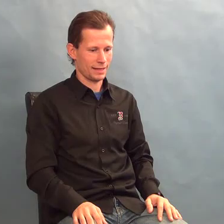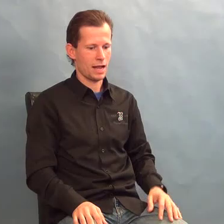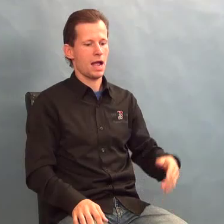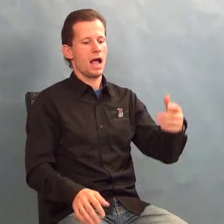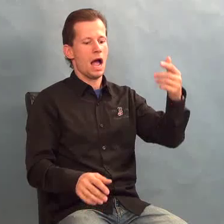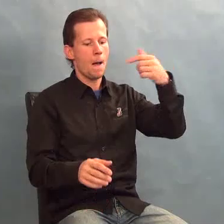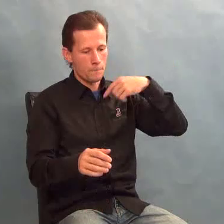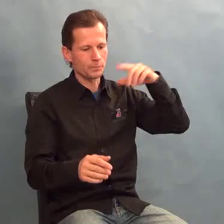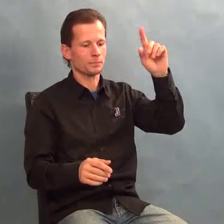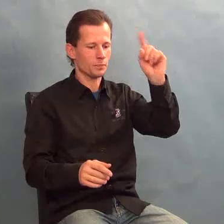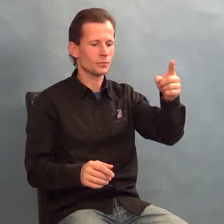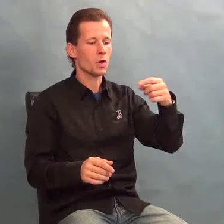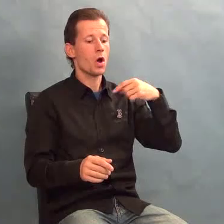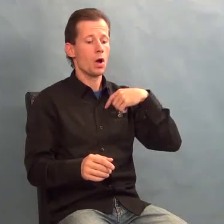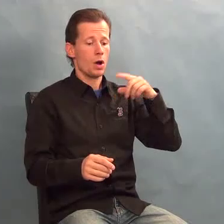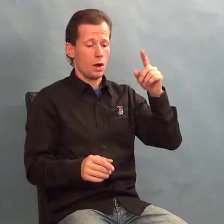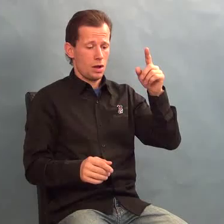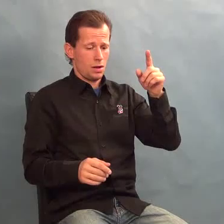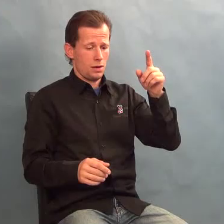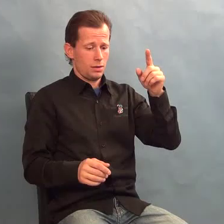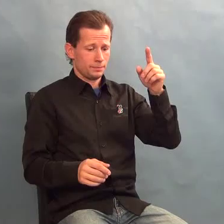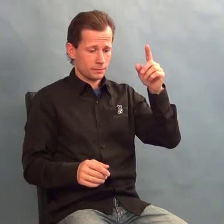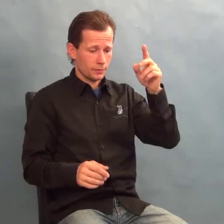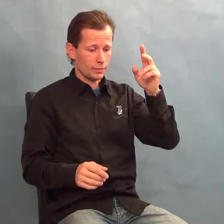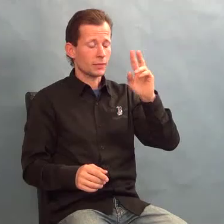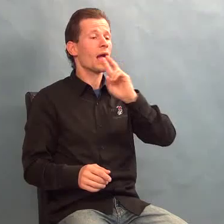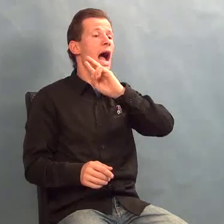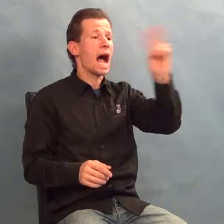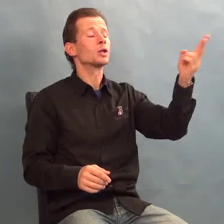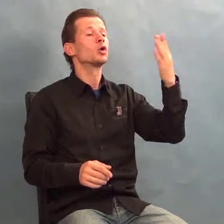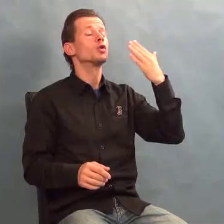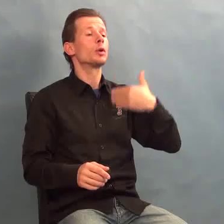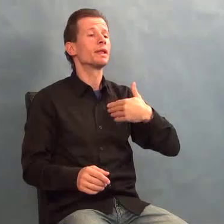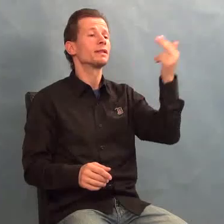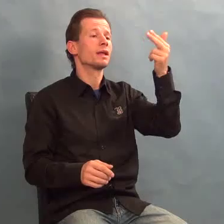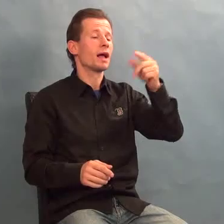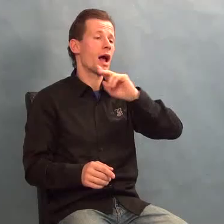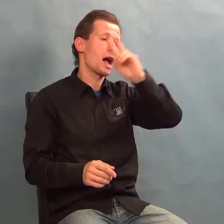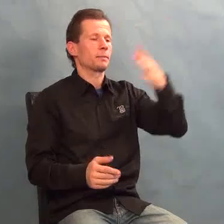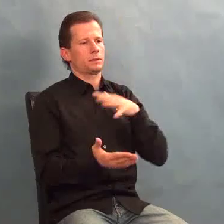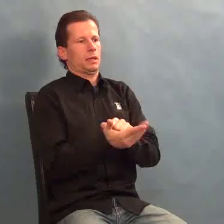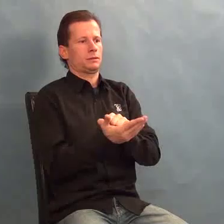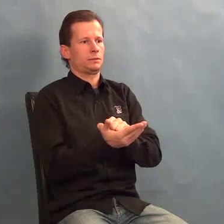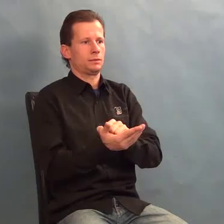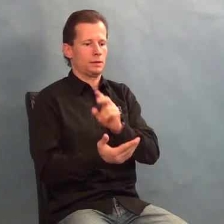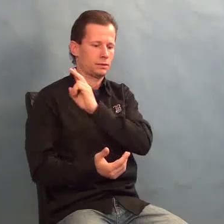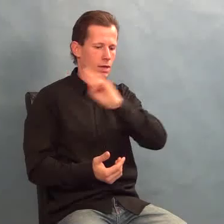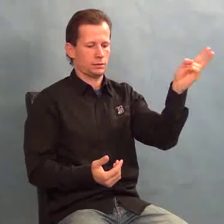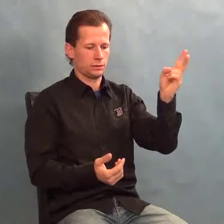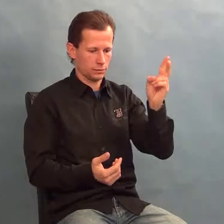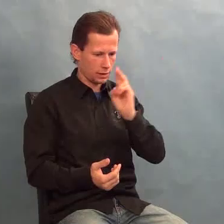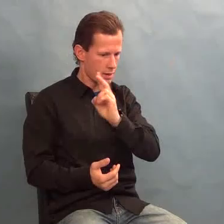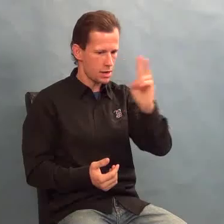W każdą sobotę i niedzielę jestem zajęty.